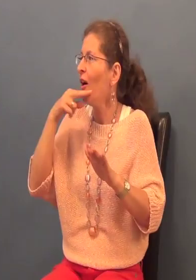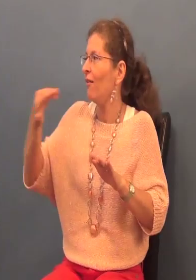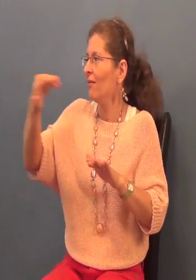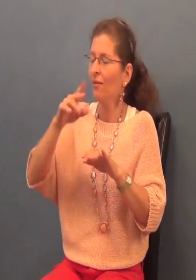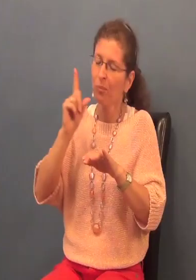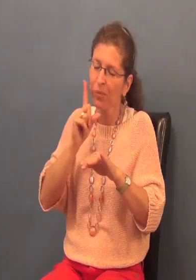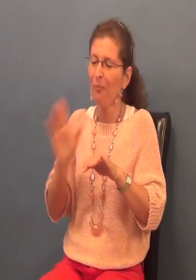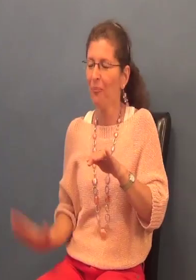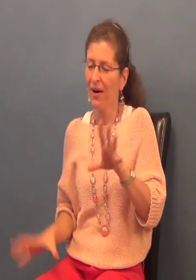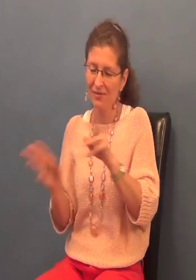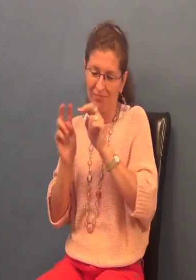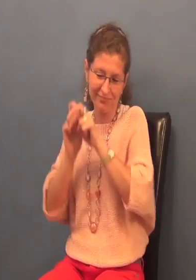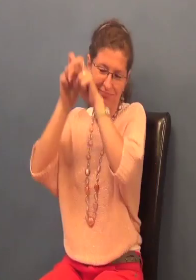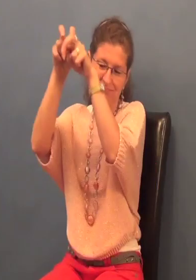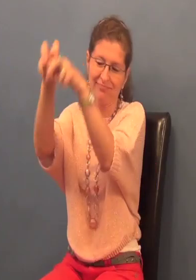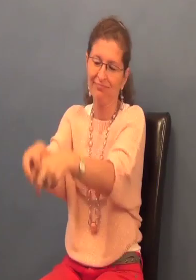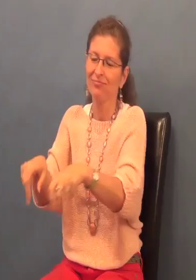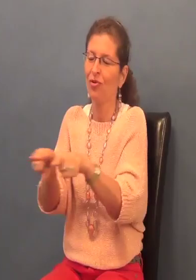Chłopiec i pies razem wskoczyli do wody.